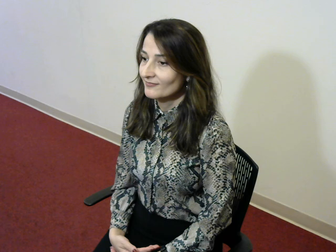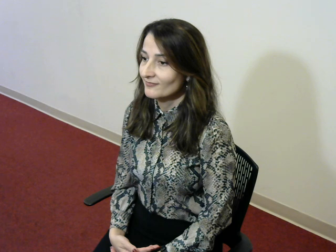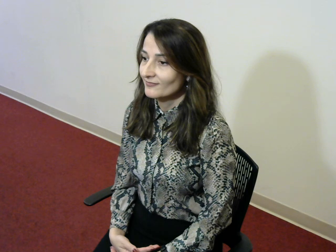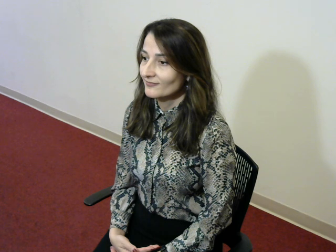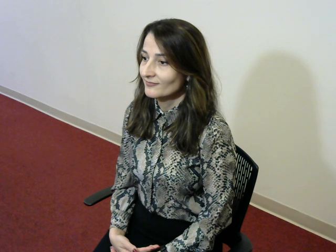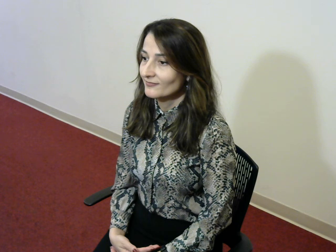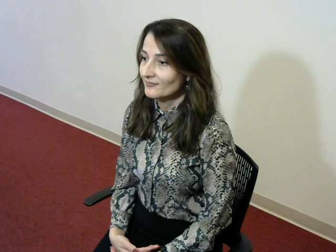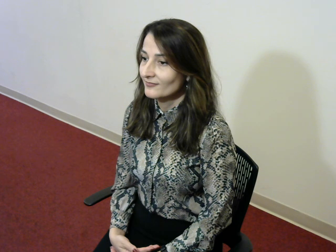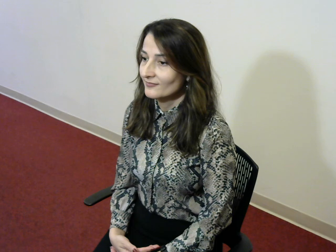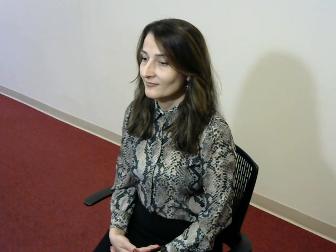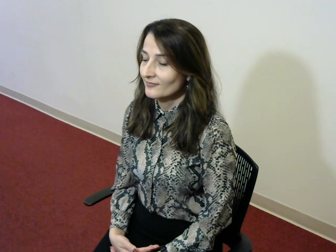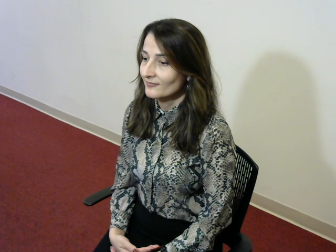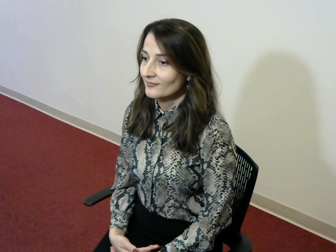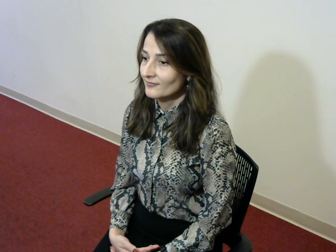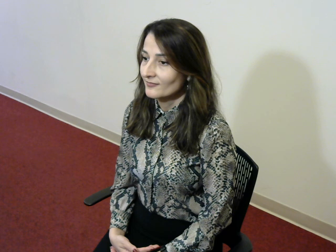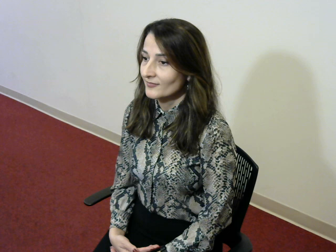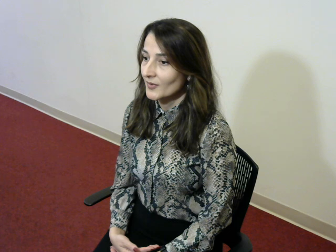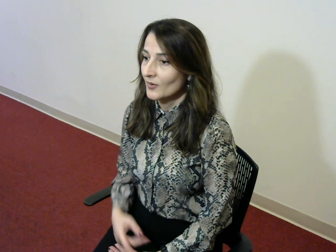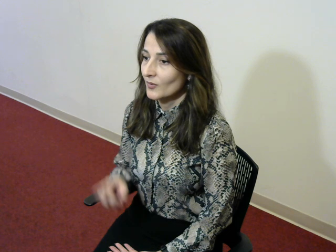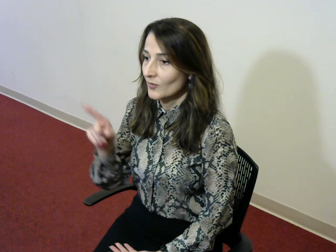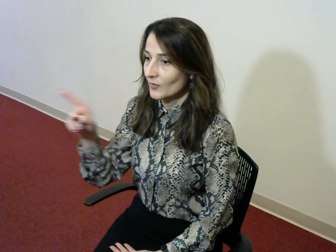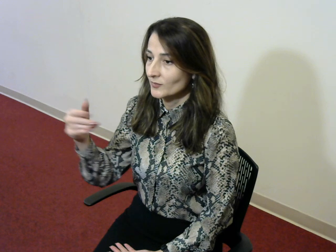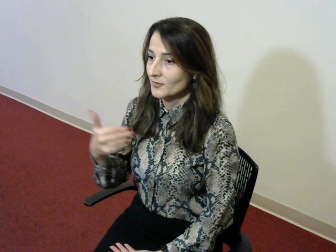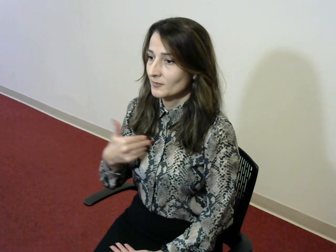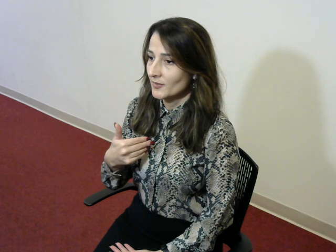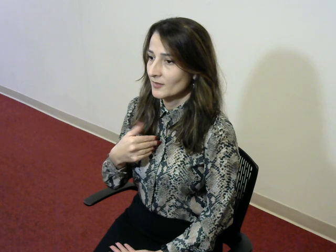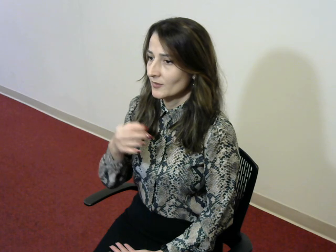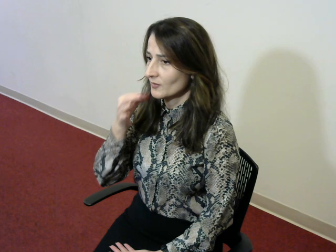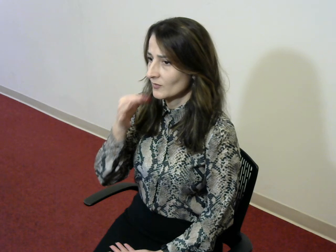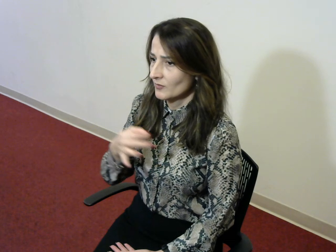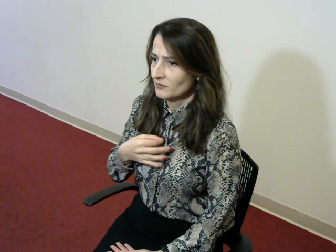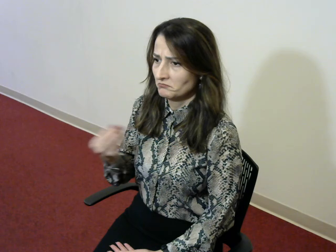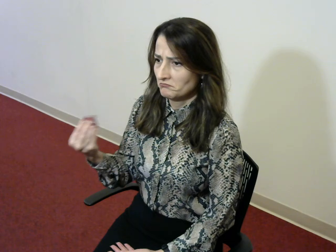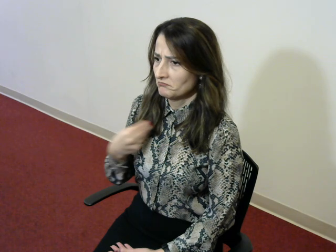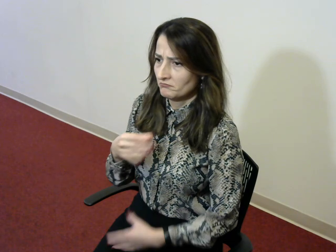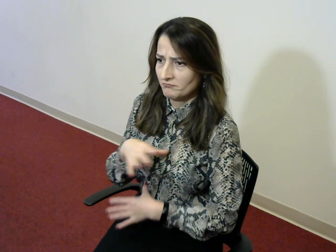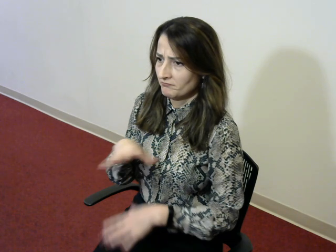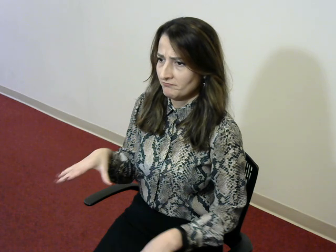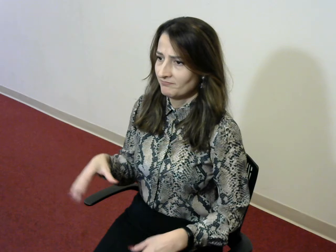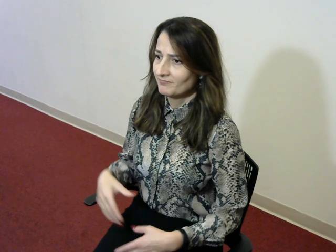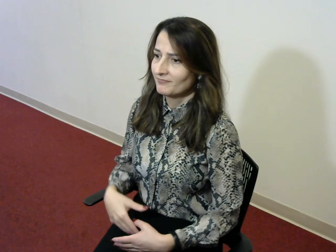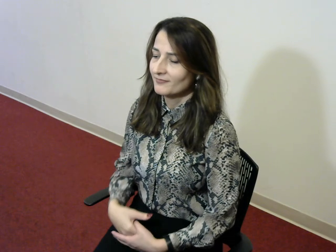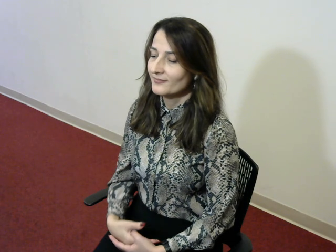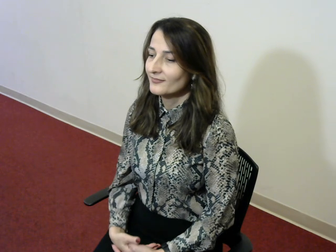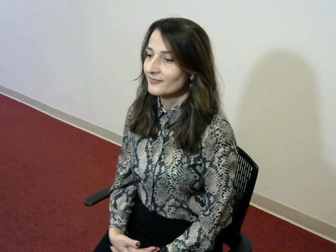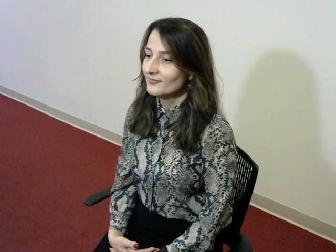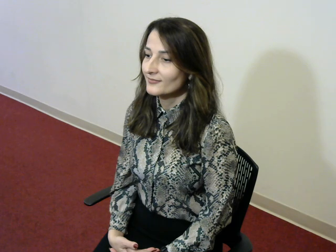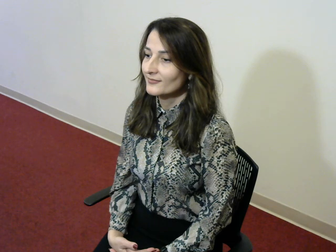O mənə cavab verməyib